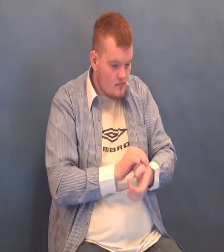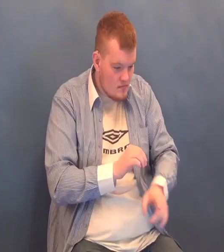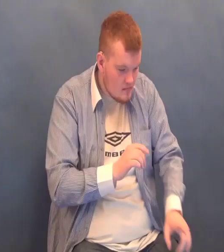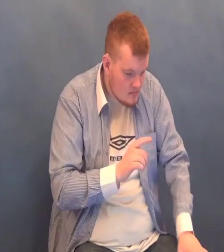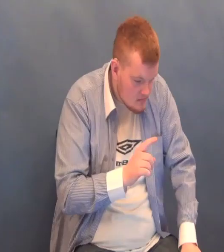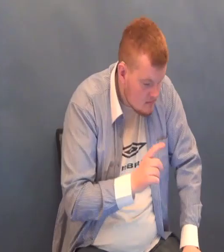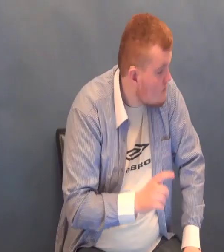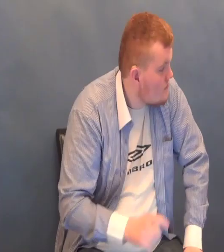Właśnie, z kolegą.